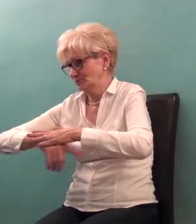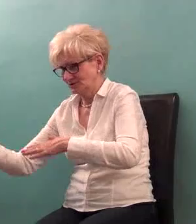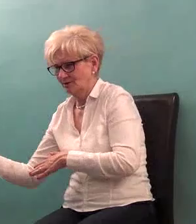Widzimy, że...